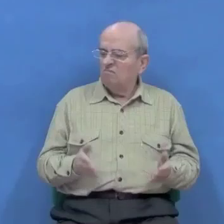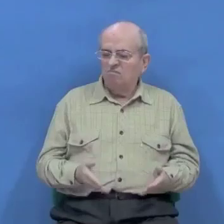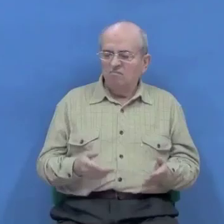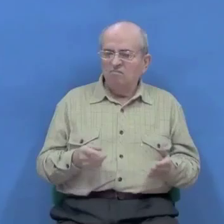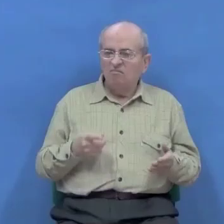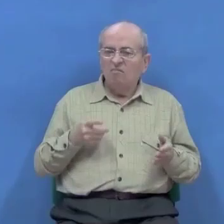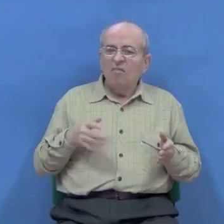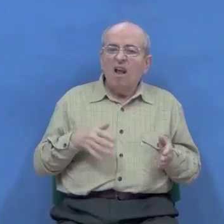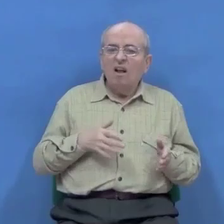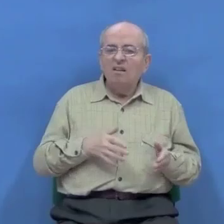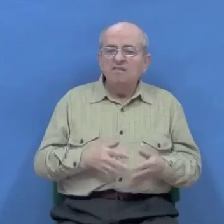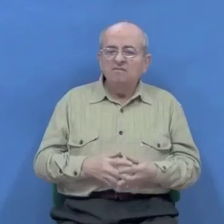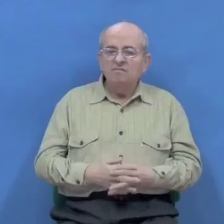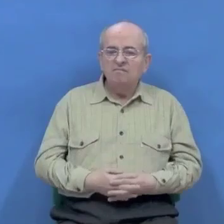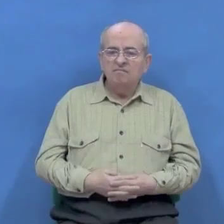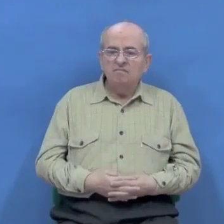Koryto rzeki.